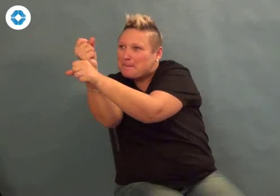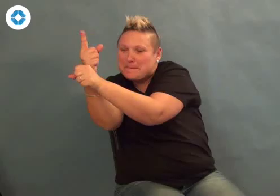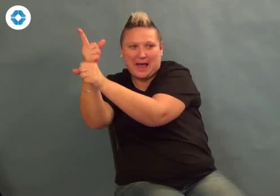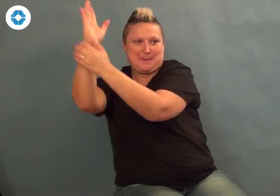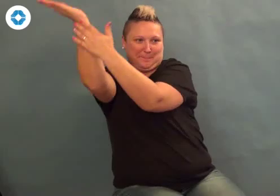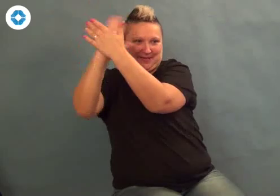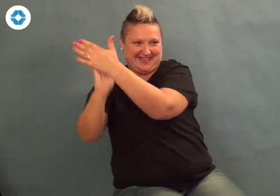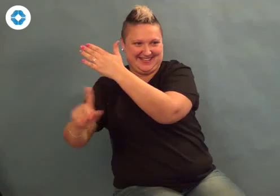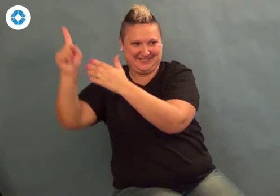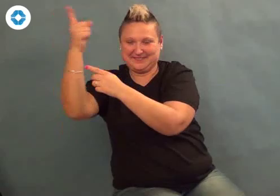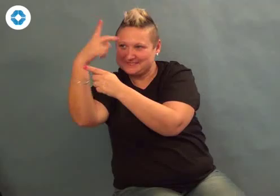Druga szyba pęka.